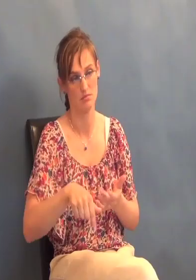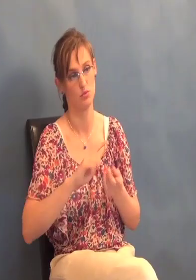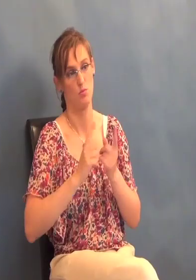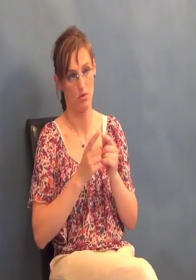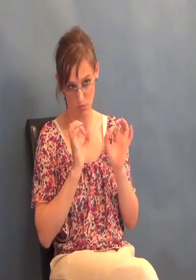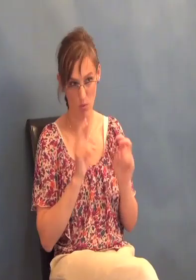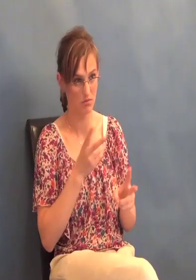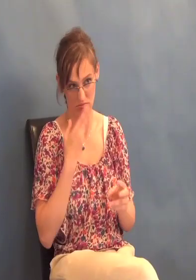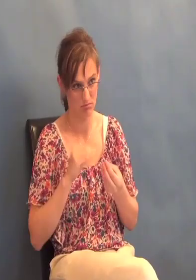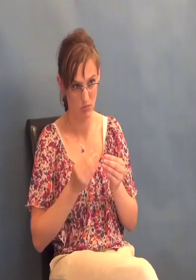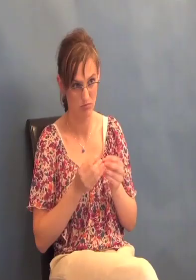Spotkamy się, okej? Nie ma problemu?